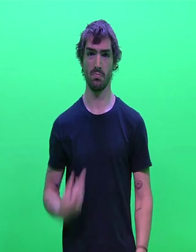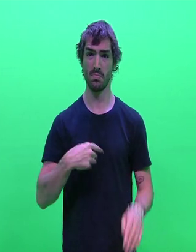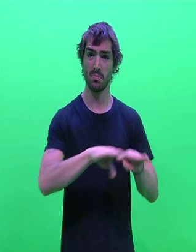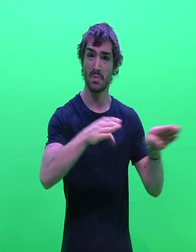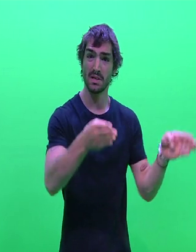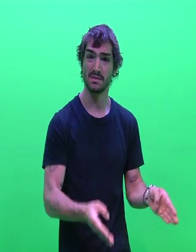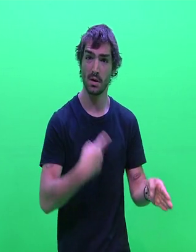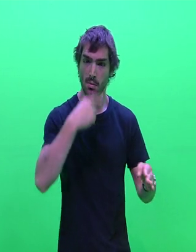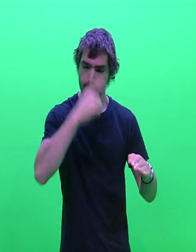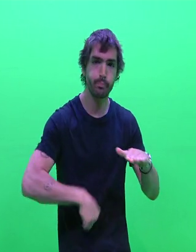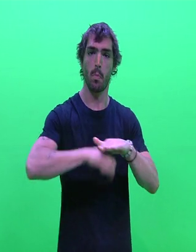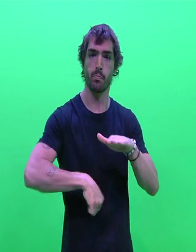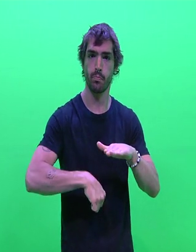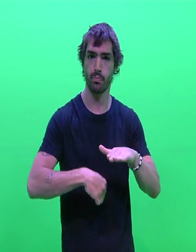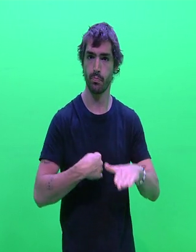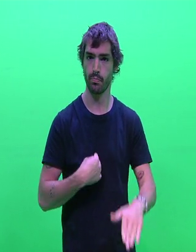Em vaig donar un cop al genoll amb la taula.